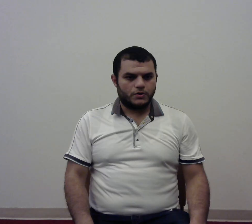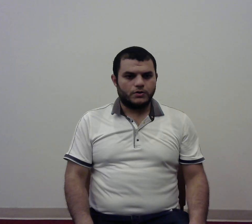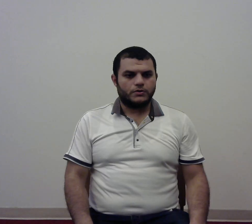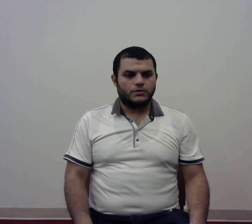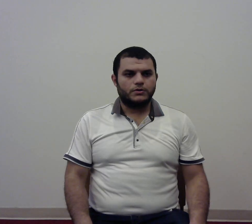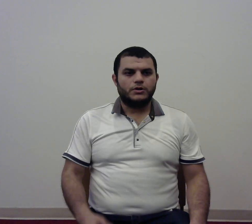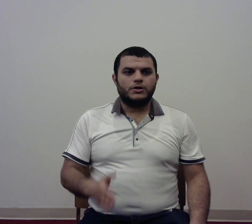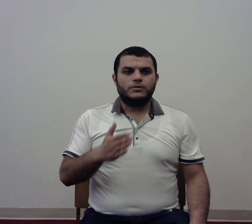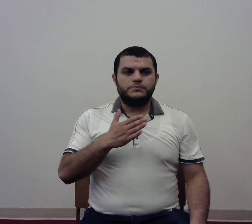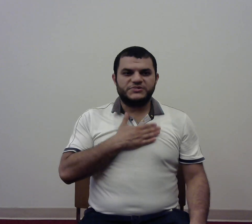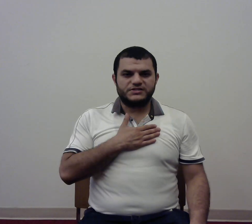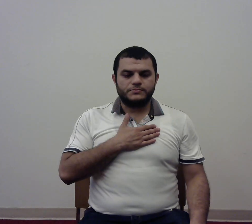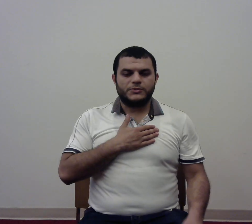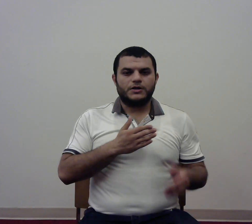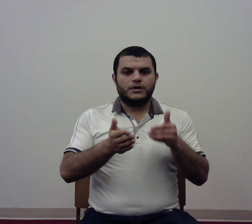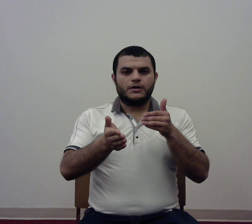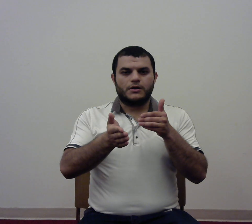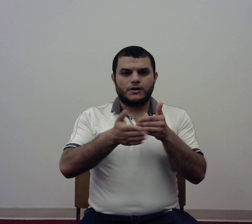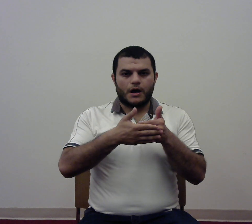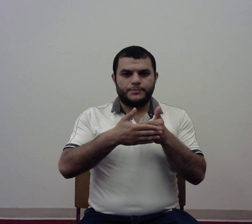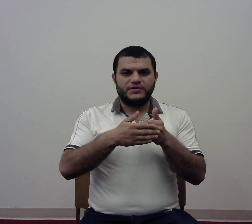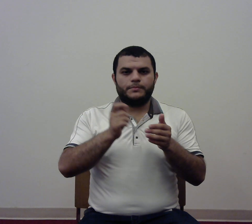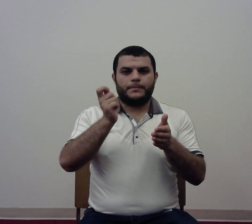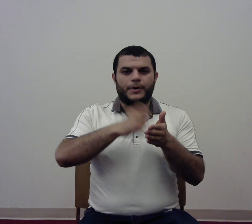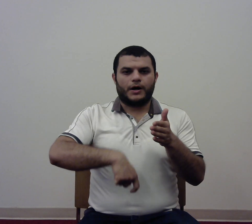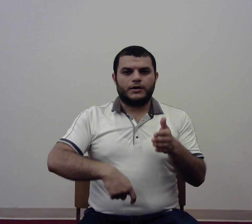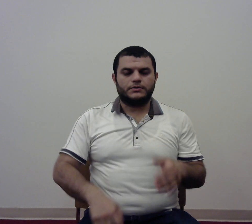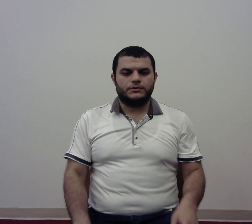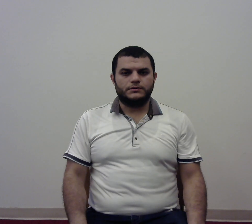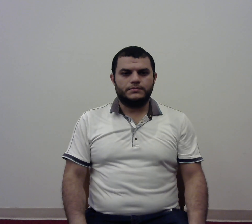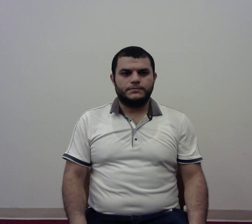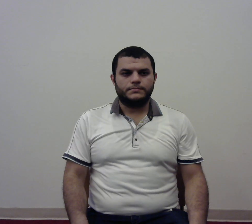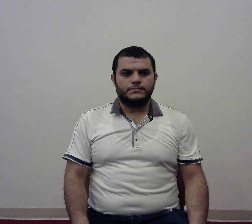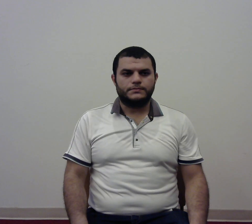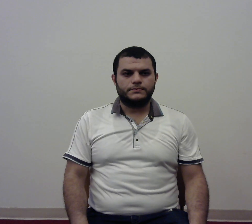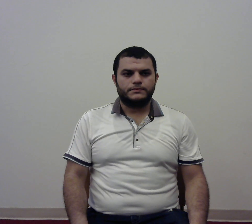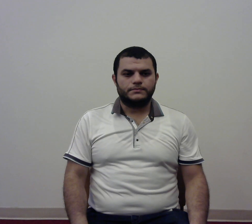Bizim qapımız bağlıdır